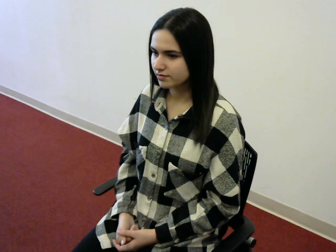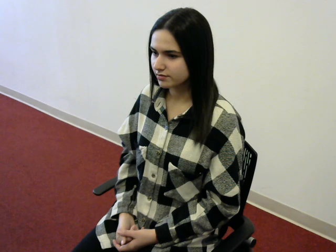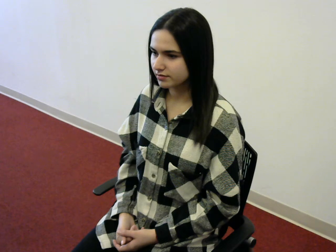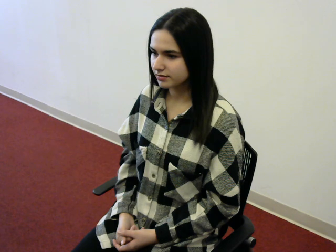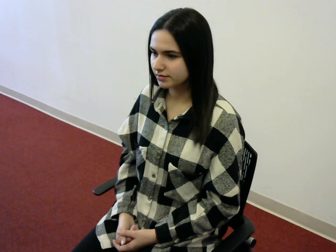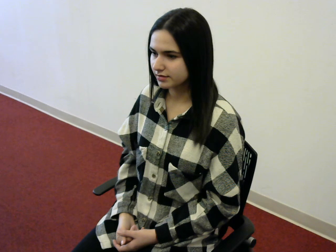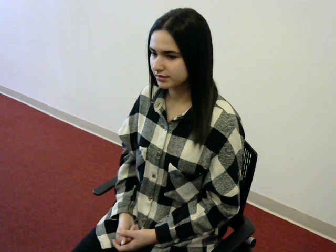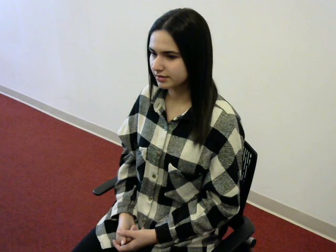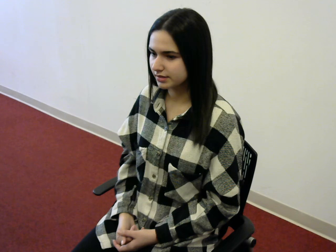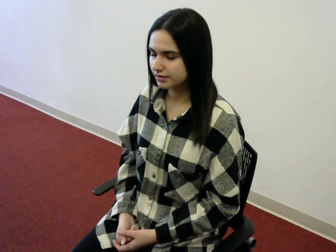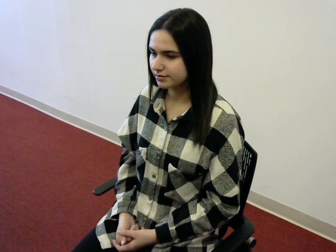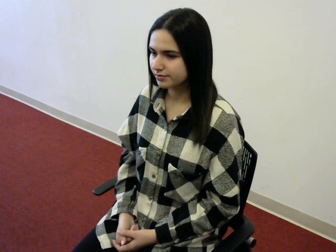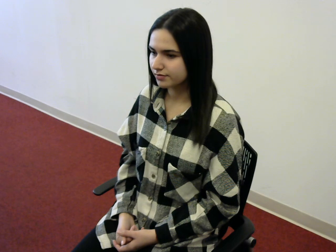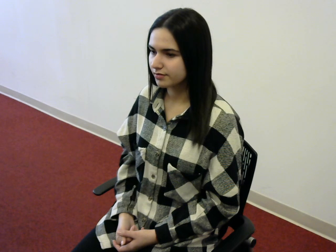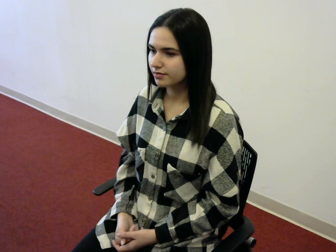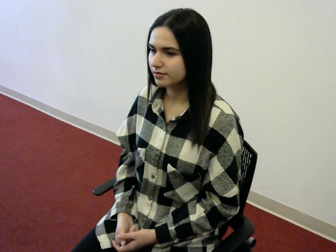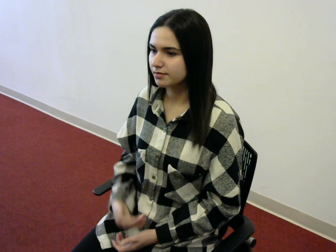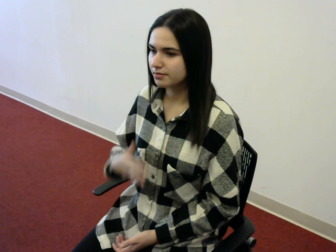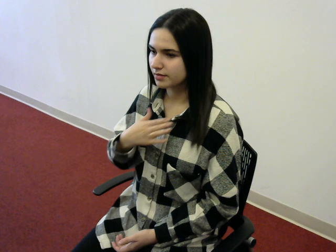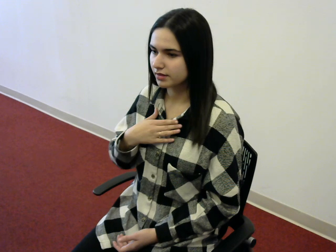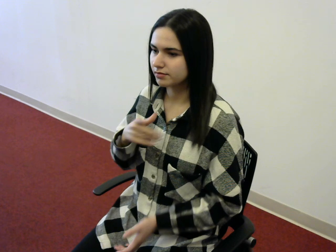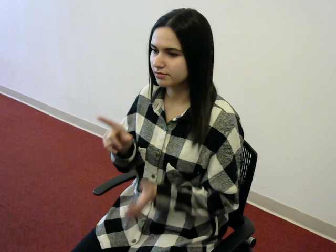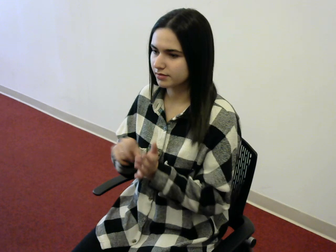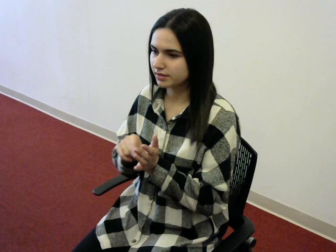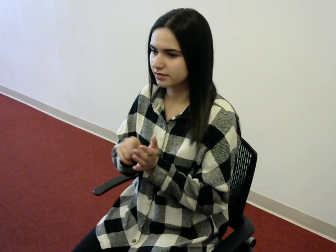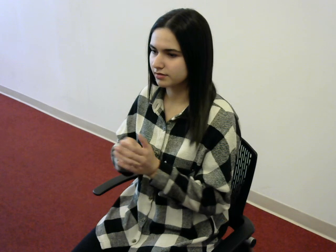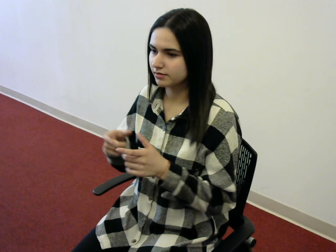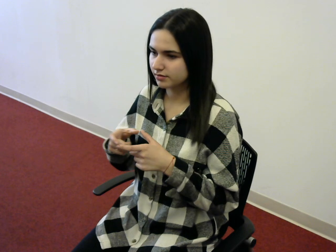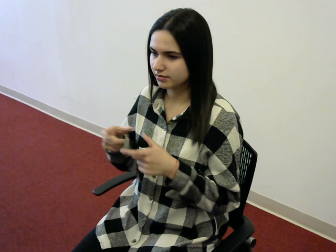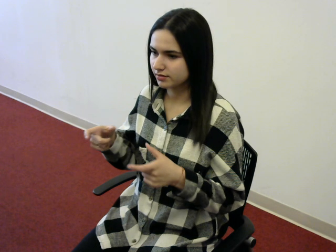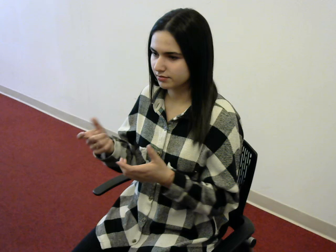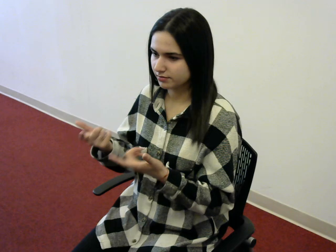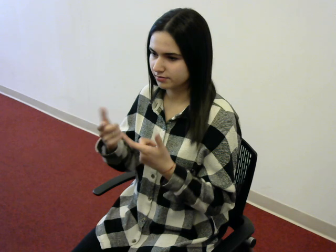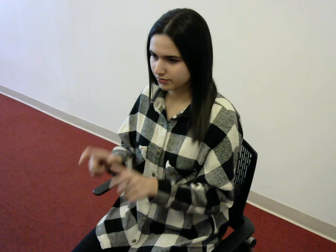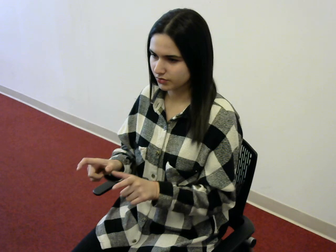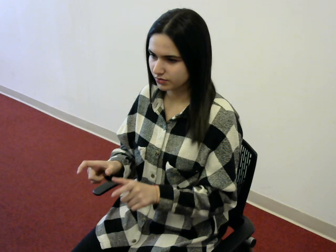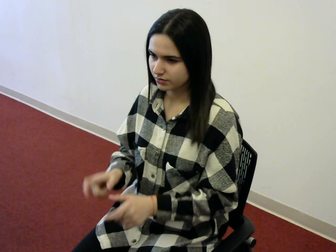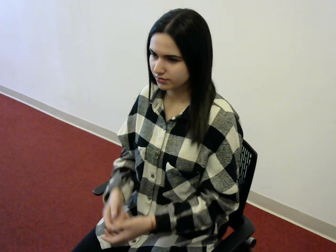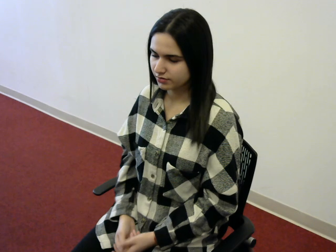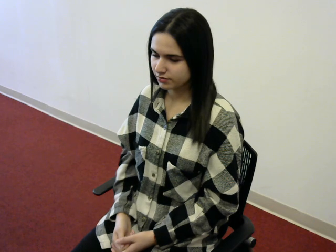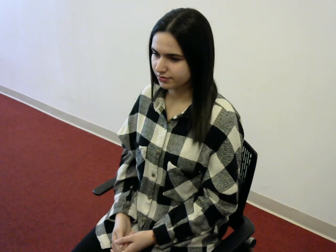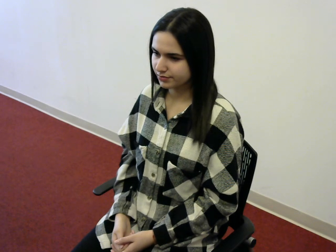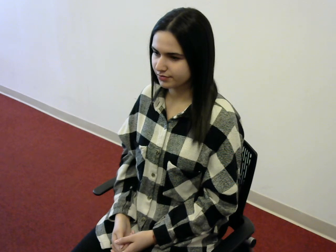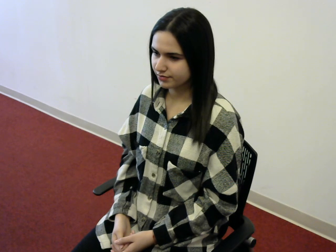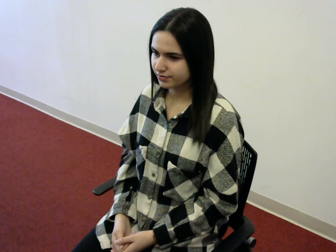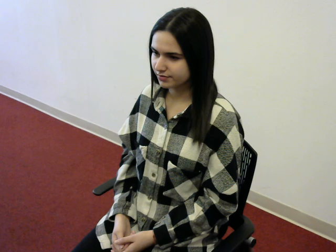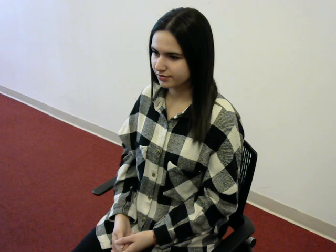Mənim pensiya kartım bloklanıb